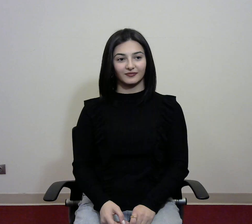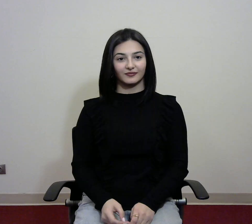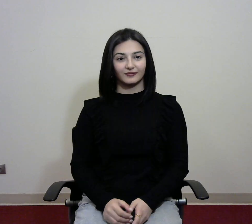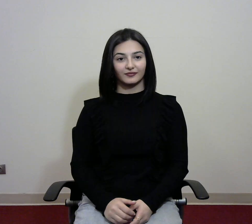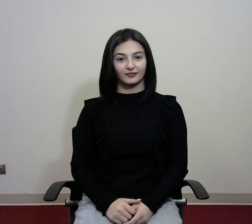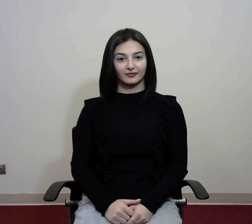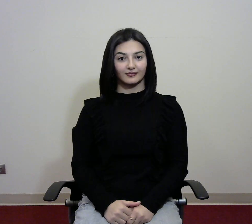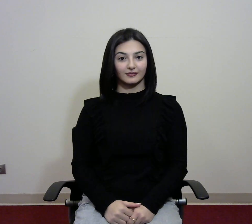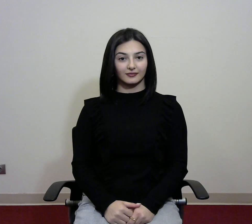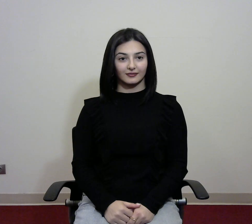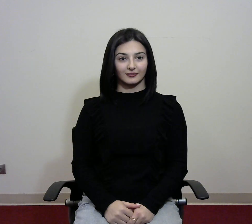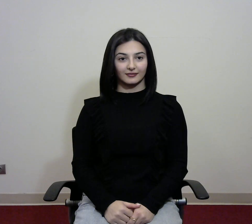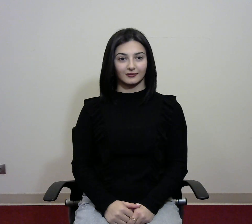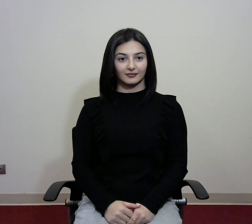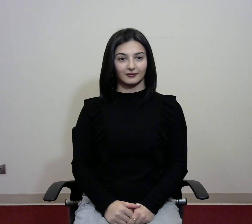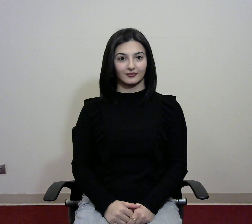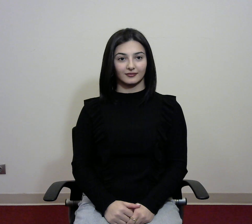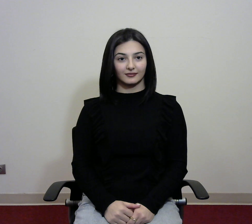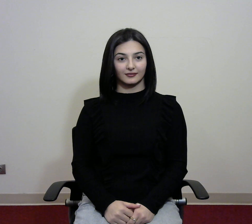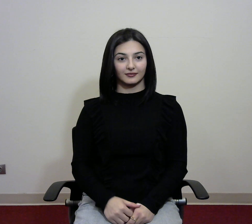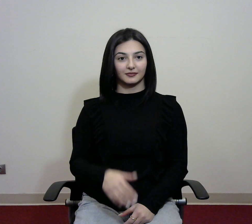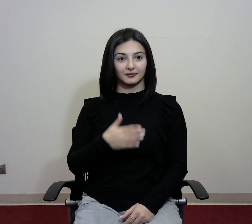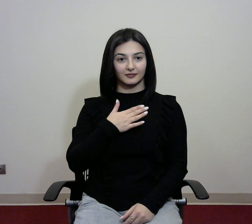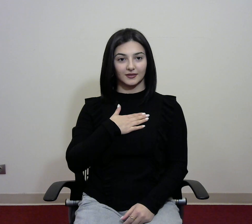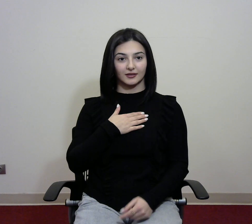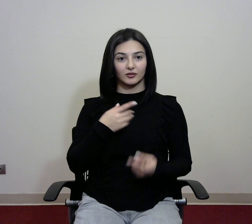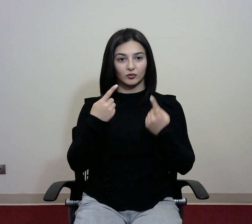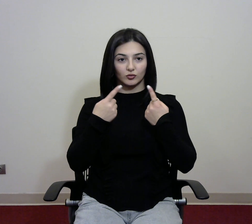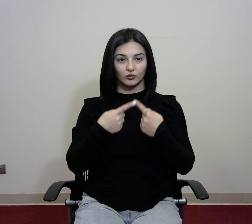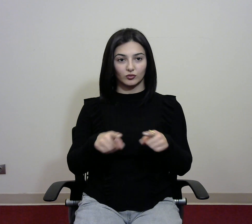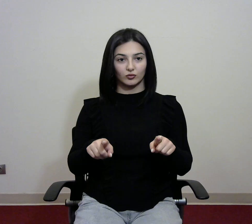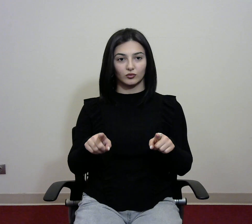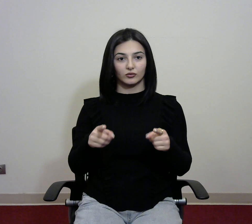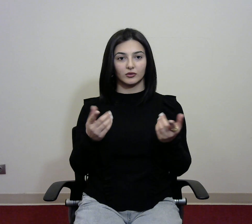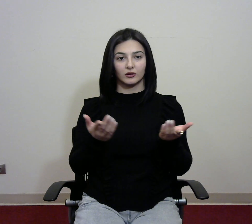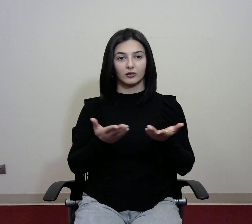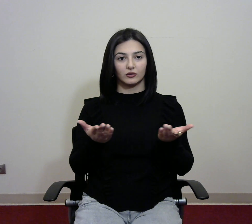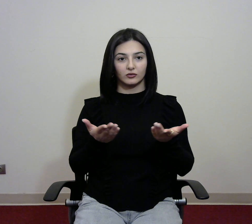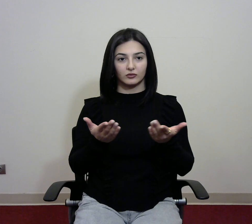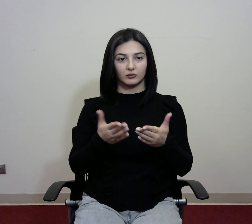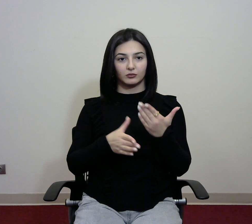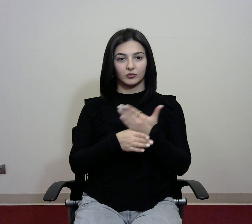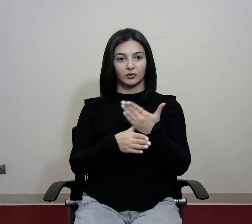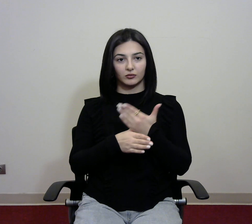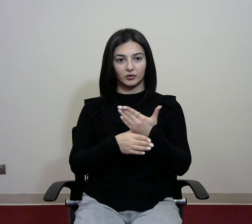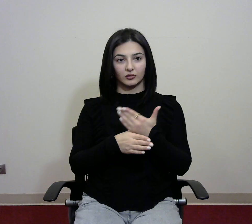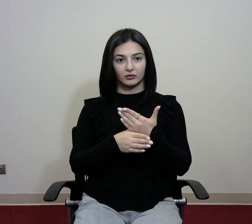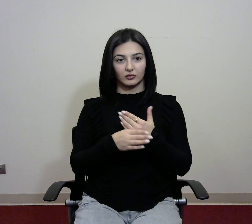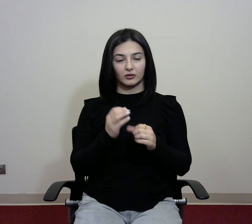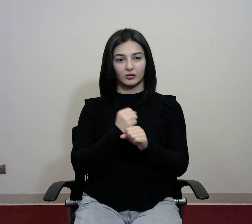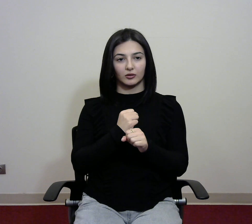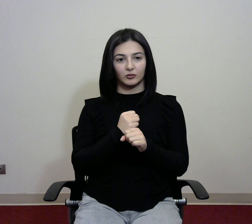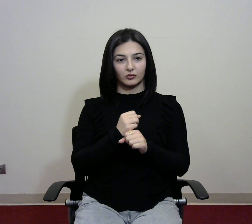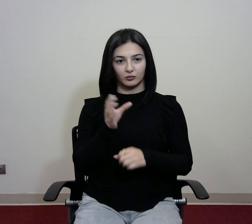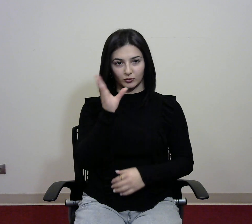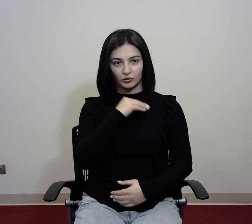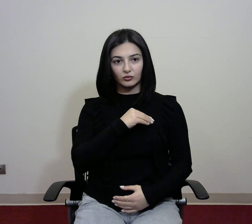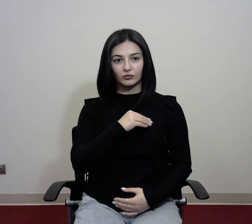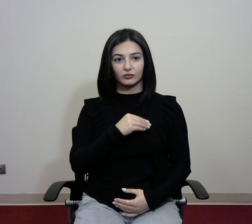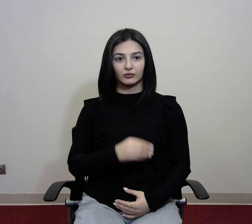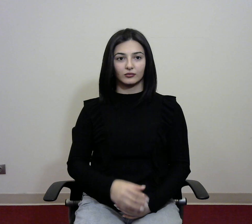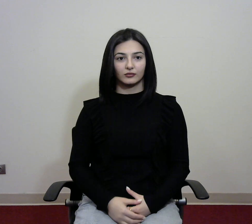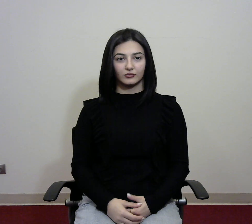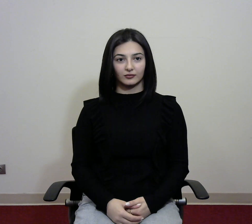Mənə başqa hansı köməkliyi edə bilərsiniz?